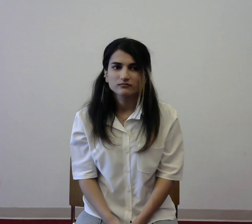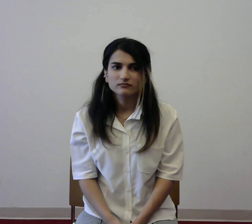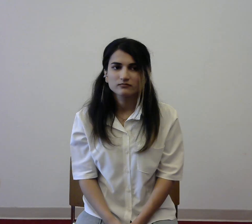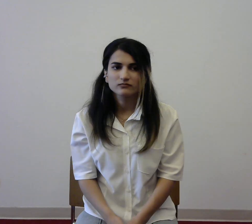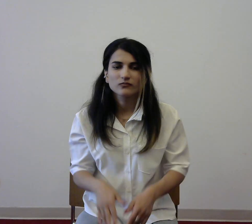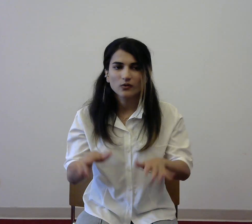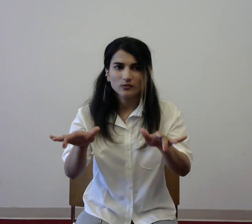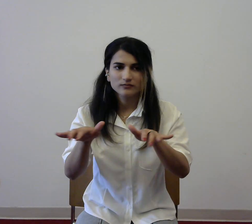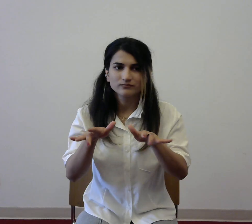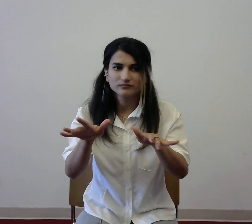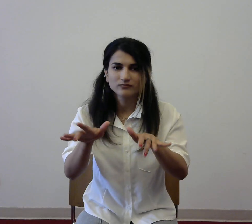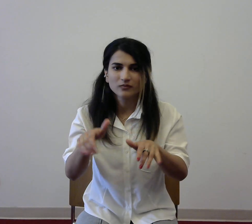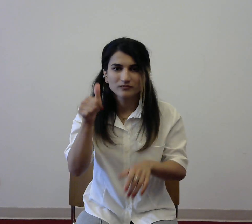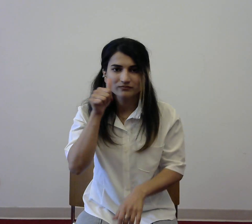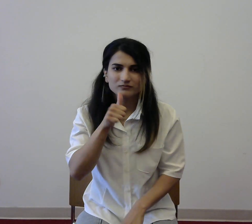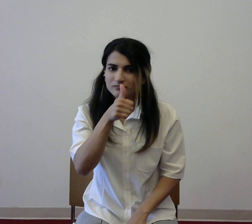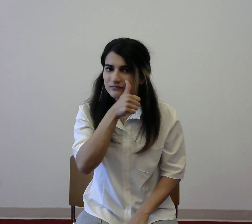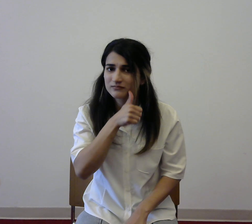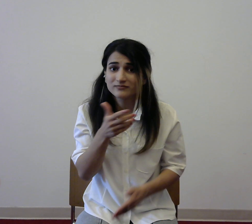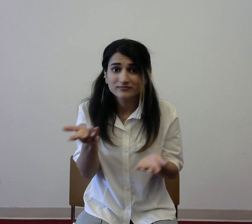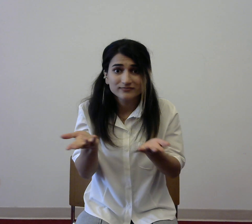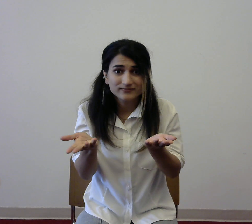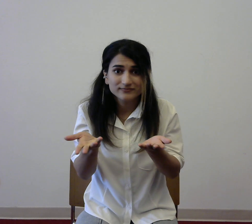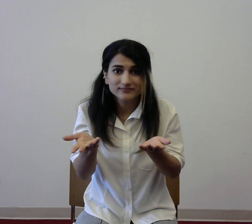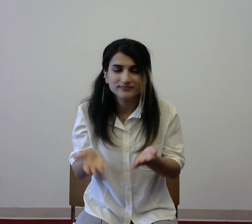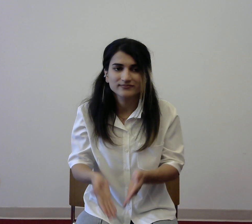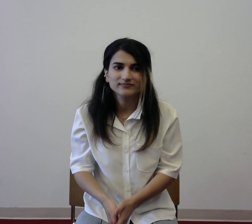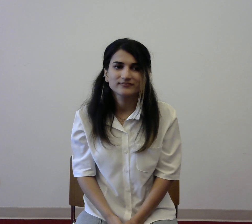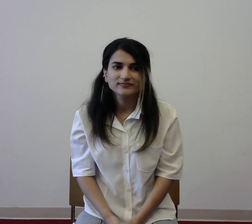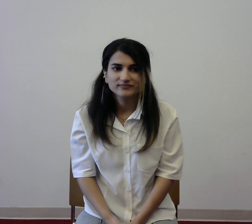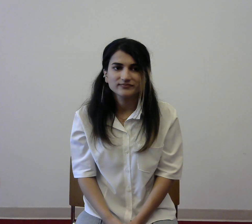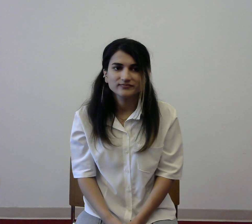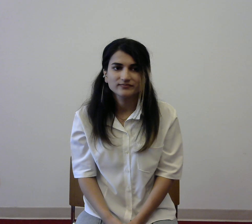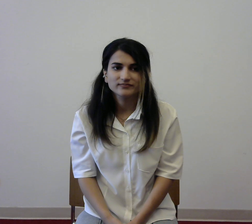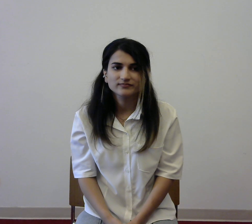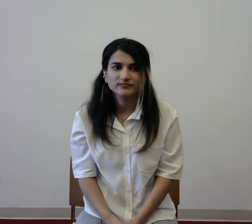Kompüterin parolu nədir?